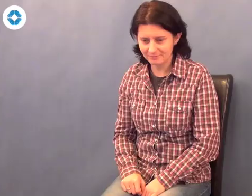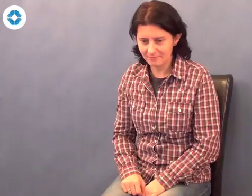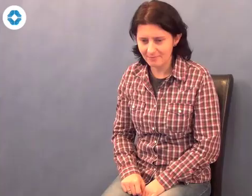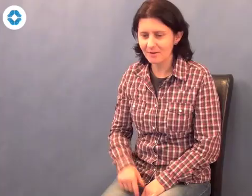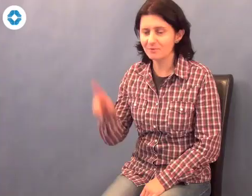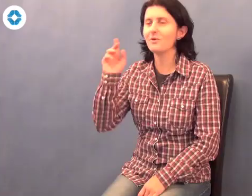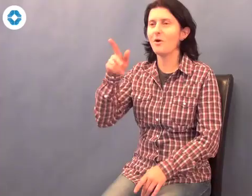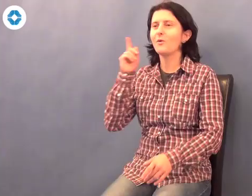No, chłopak.